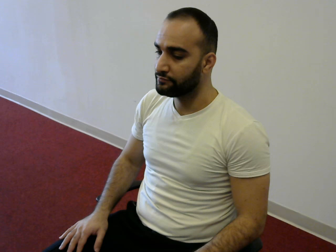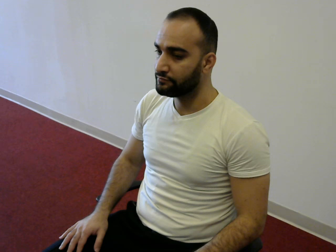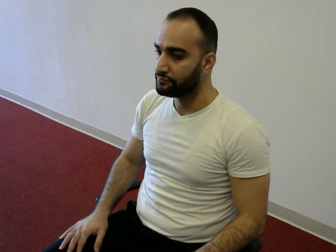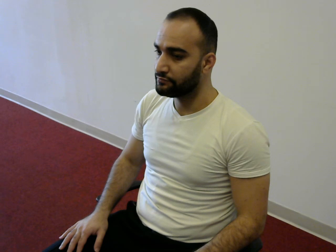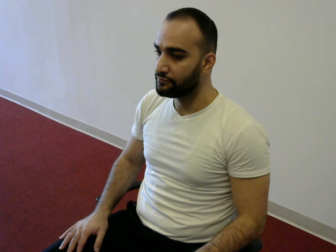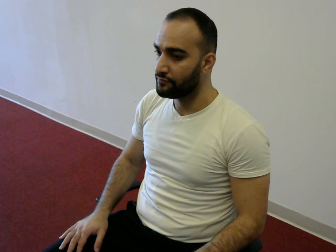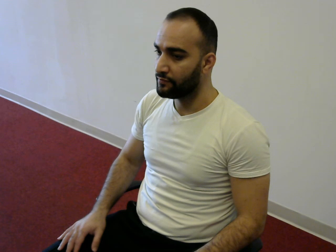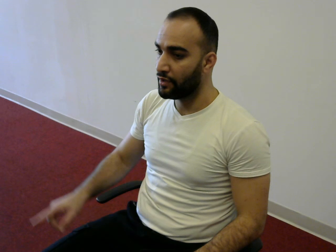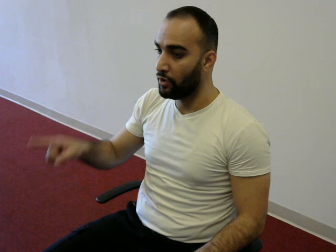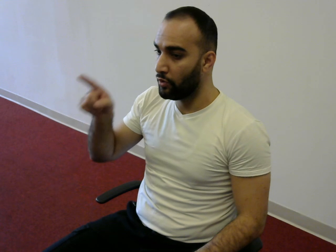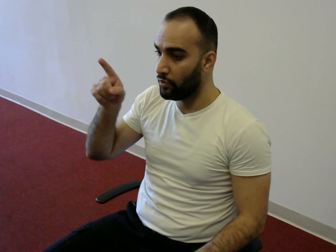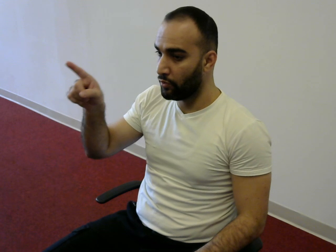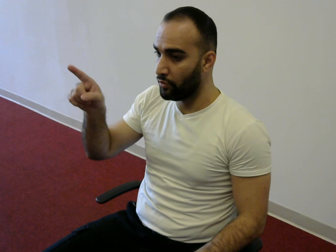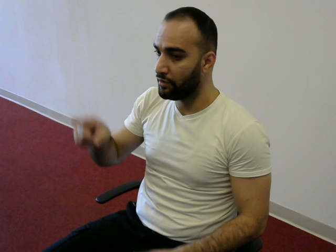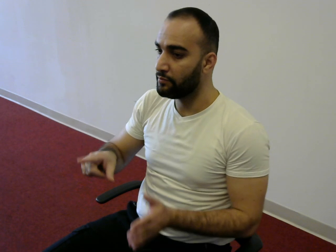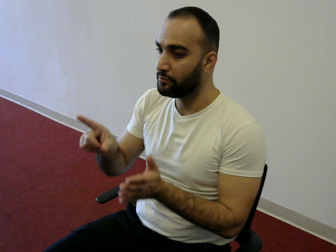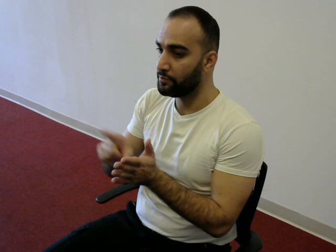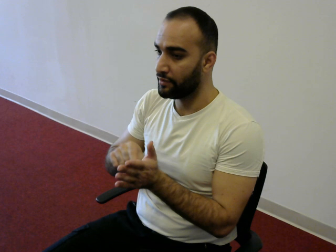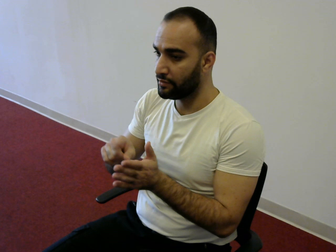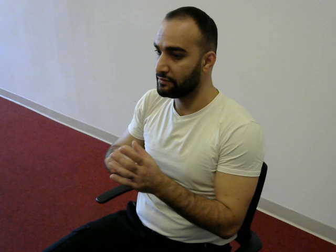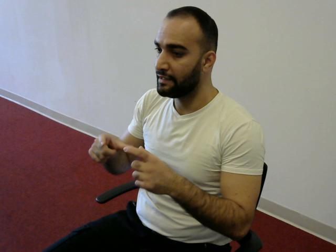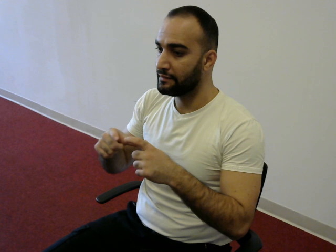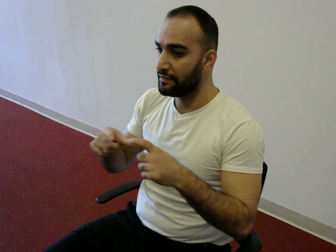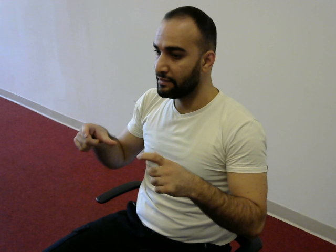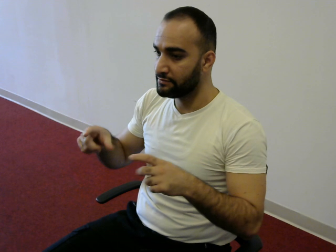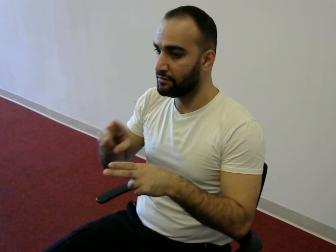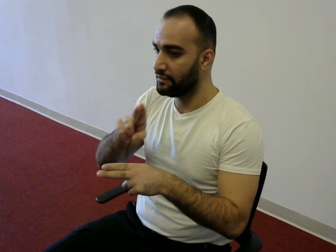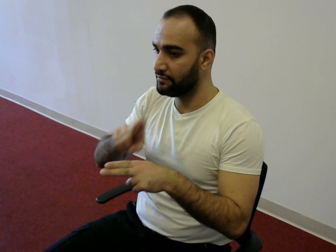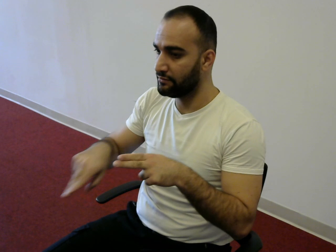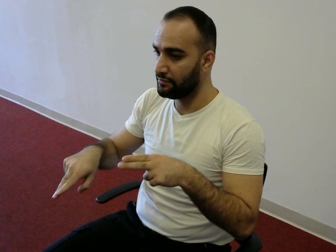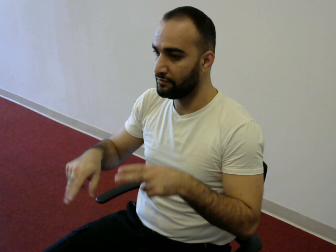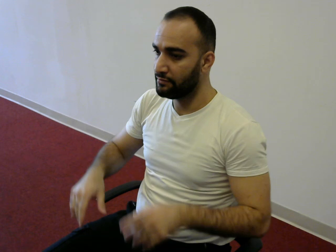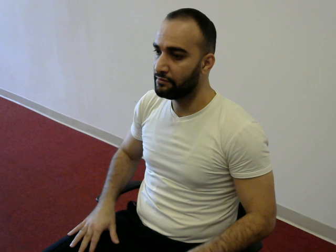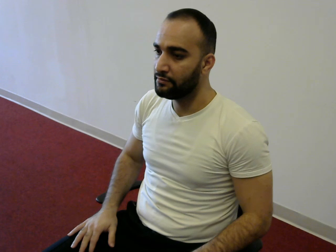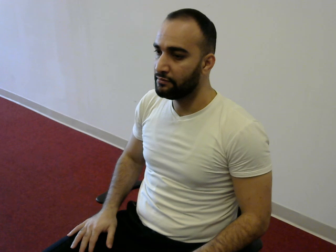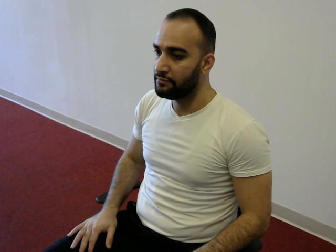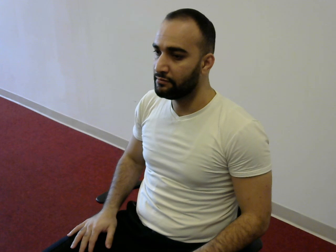O pensiya kartını itirib